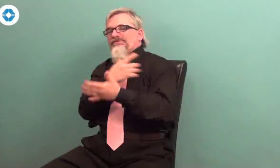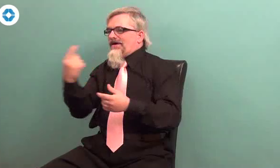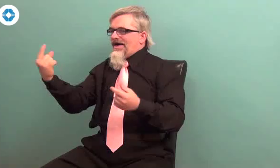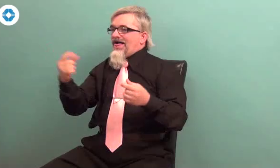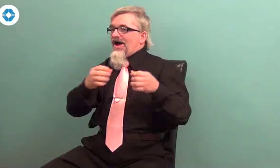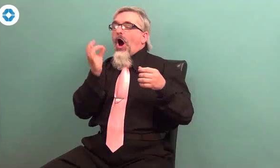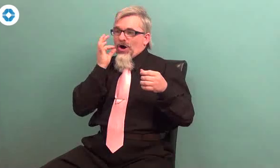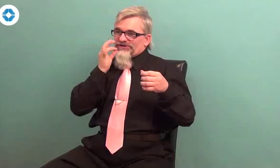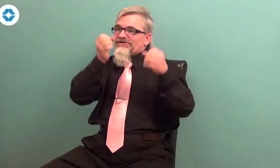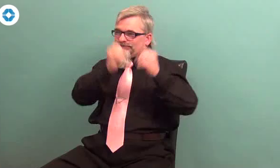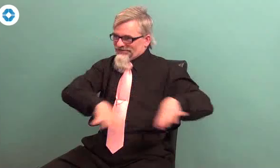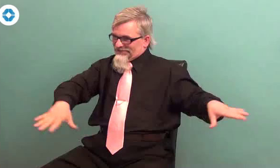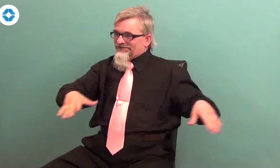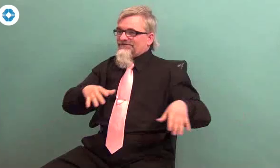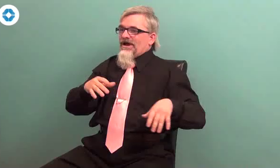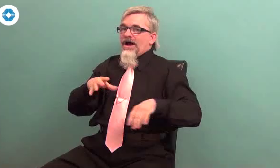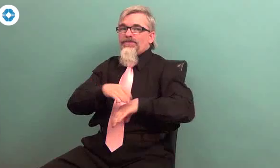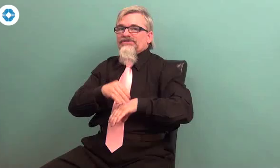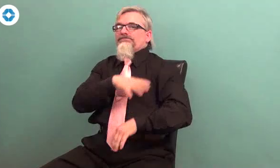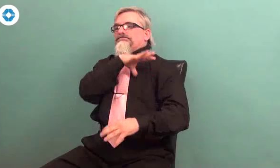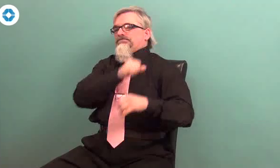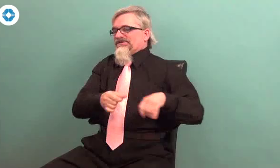Osy wyleciały z gniazda, pies się przestraszył i biegnie.